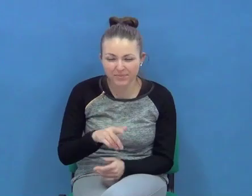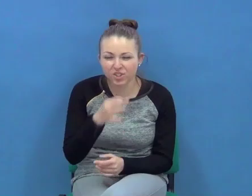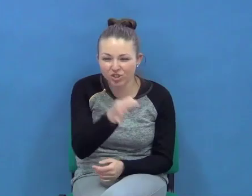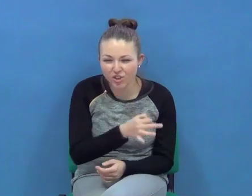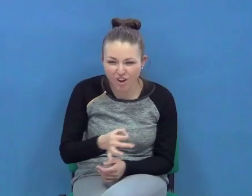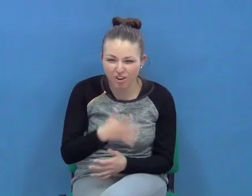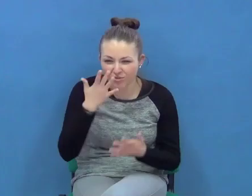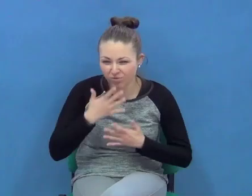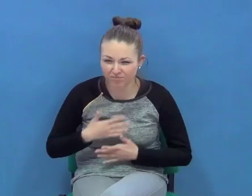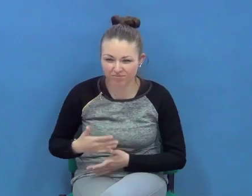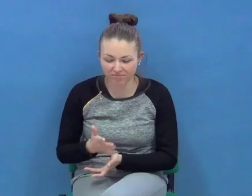Myją się w jeziorze.